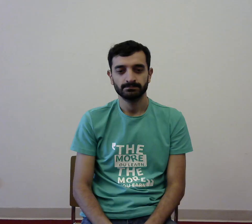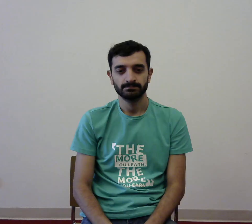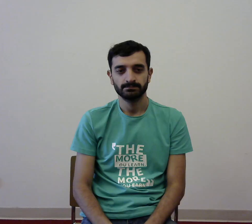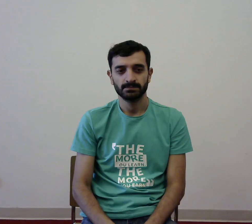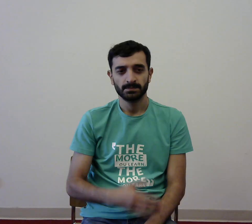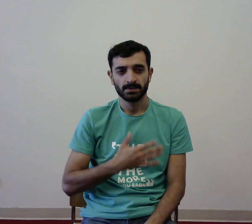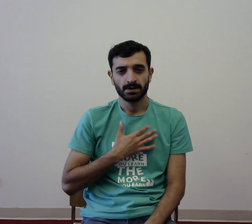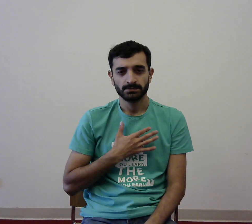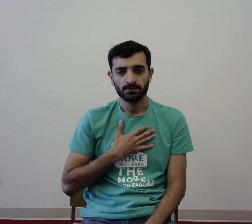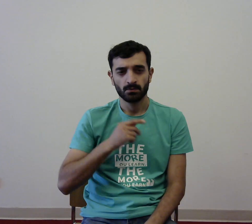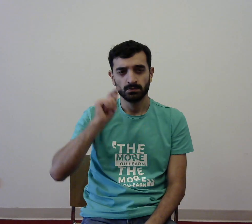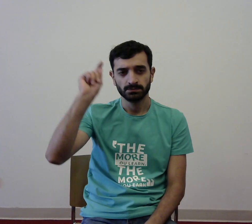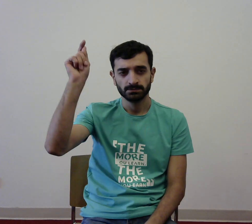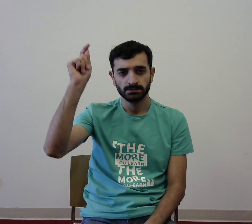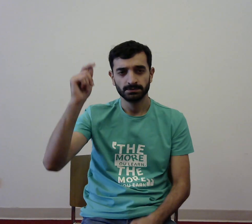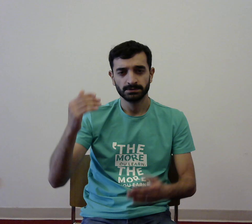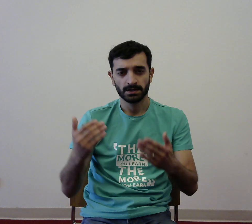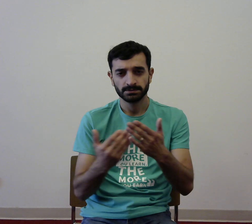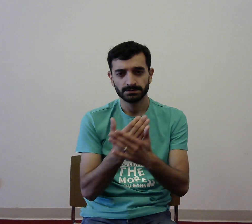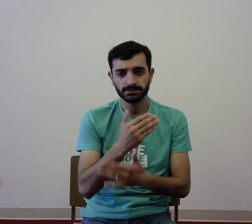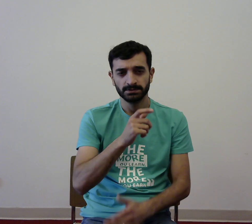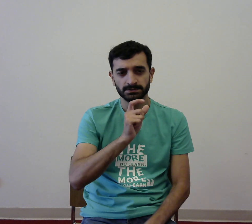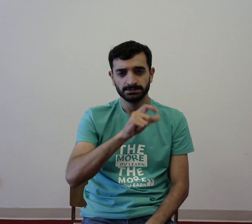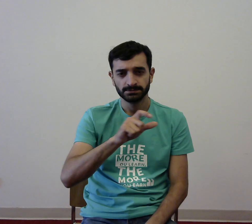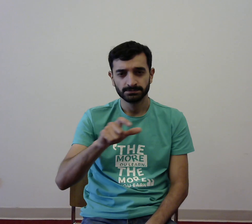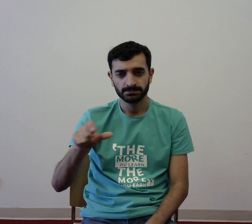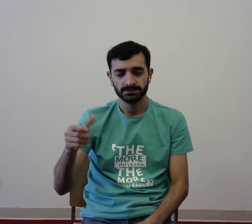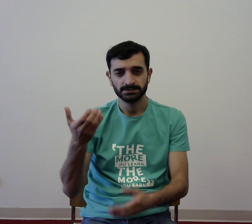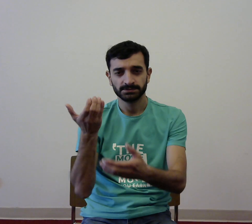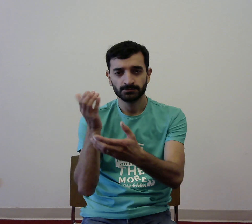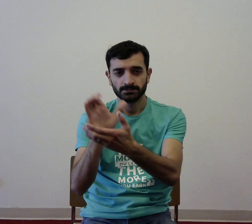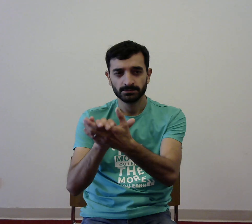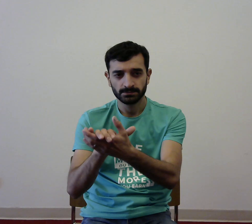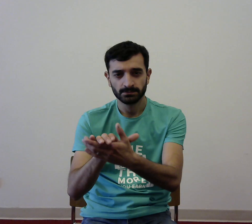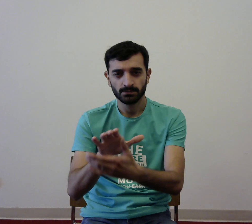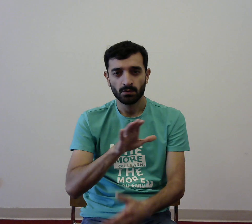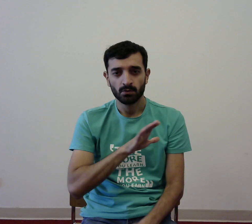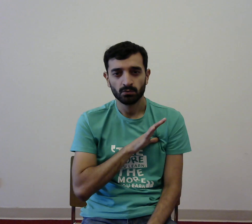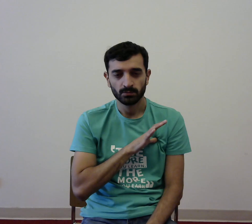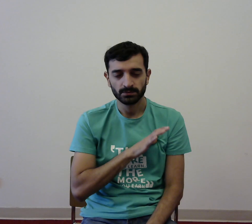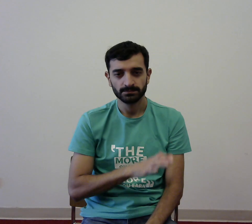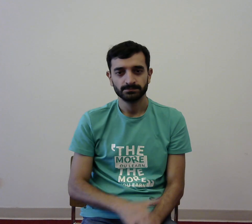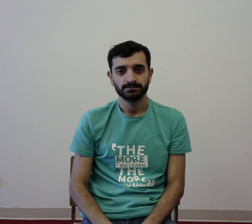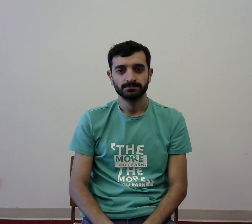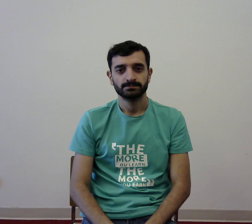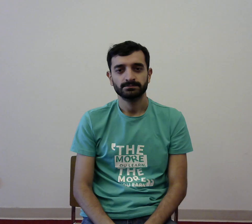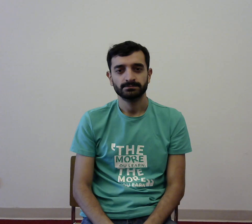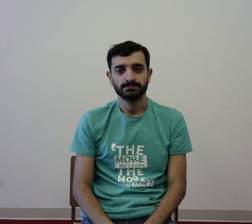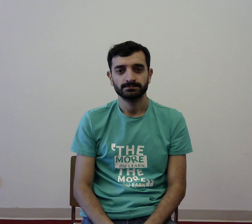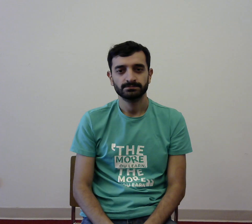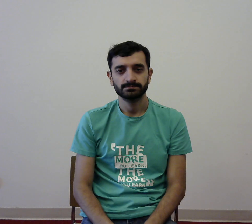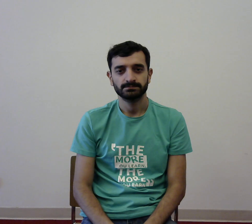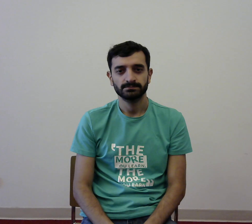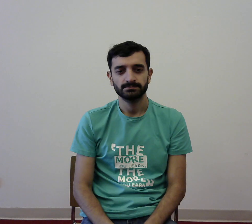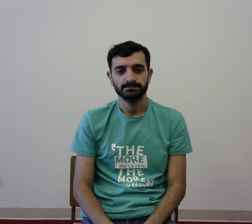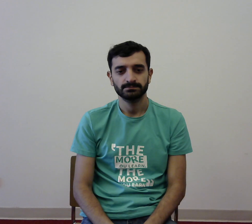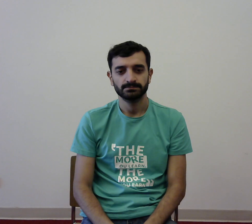Mən orda yeni insanlarla tanış oldum